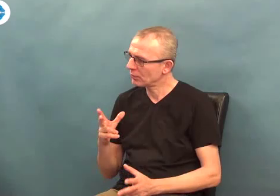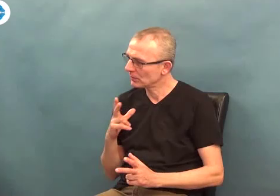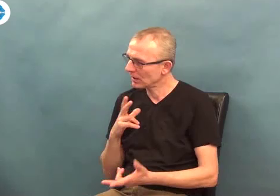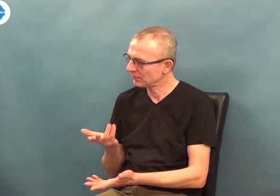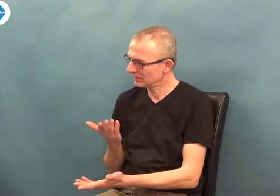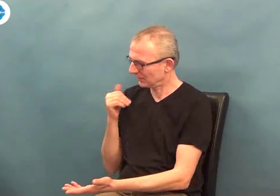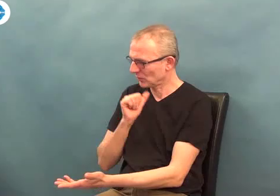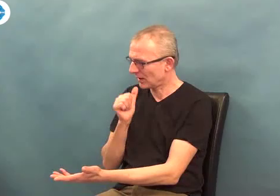Wczoraj miałem urlop.